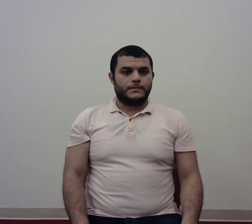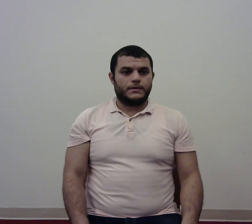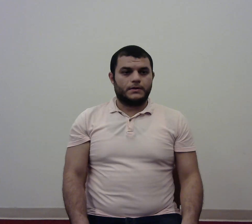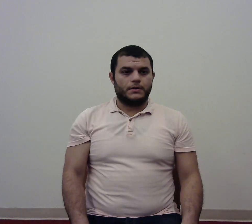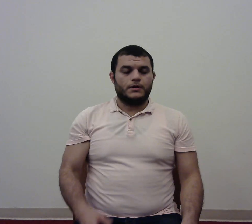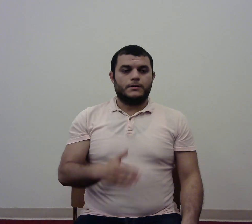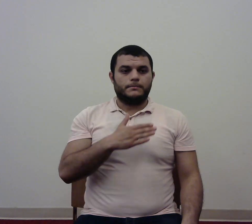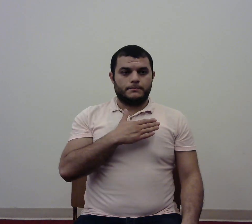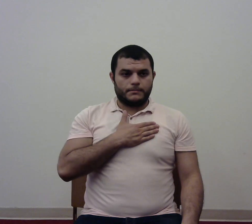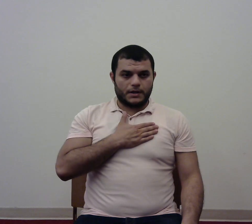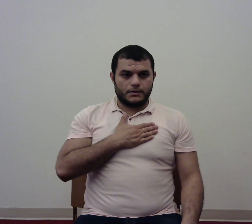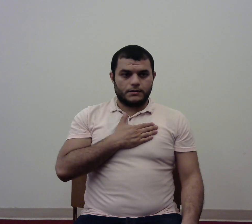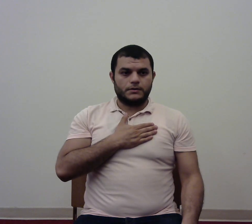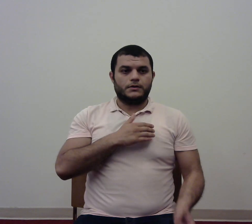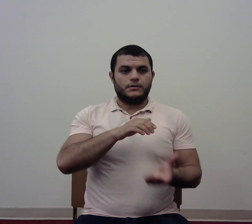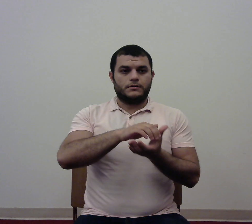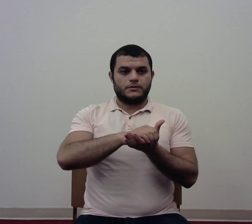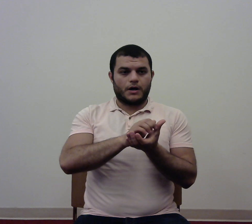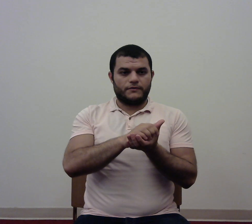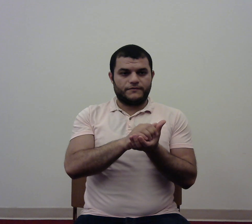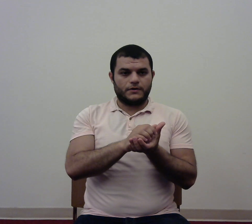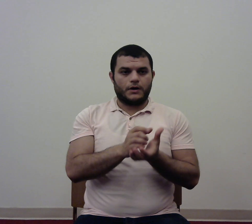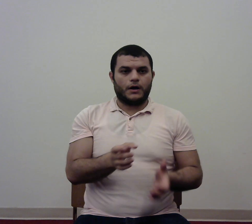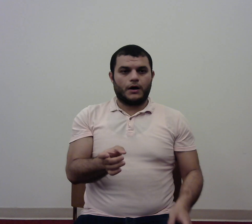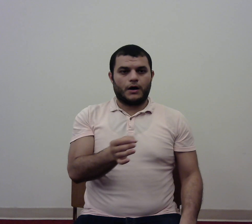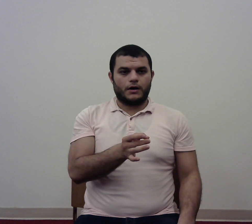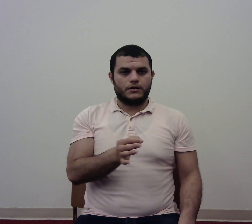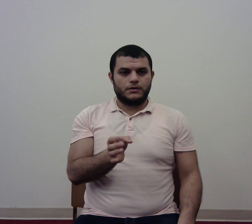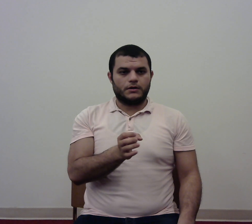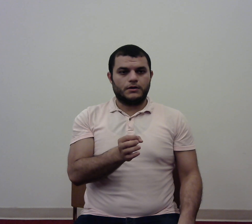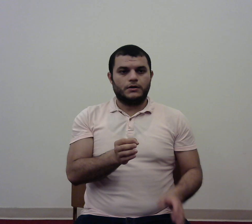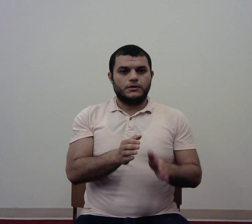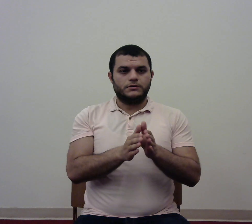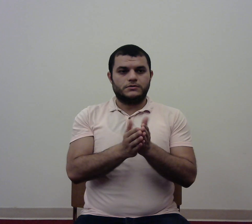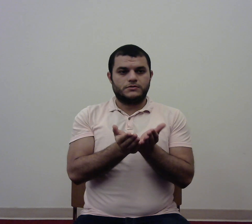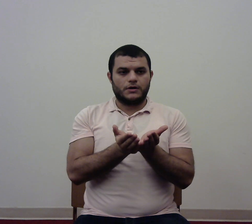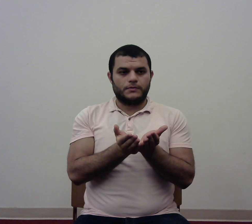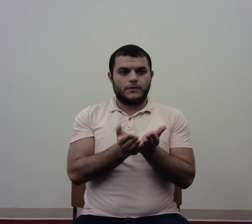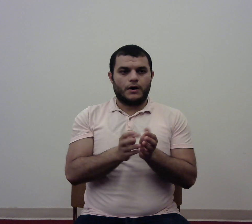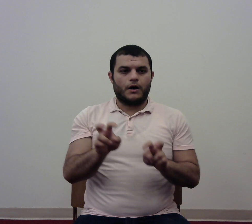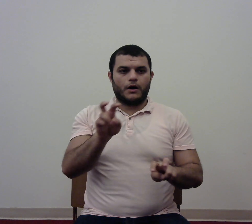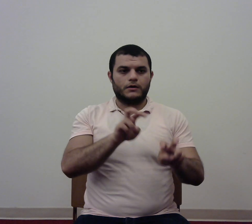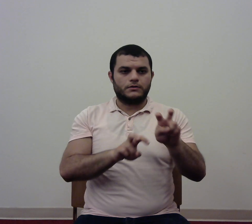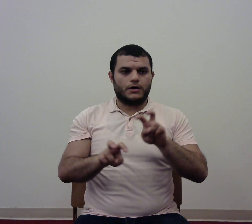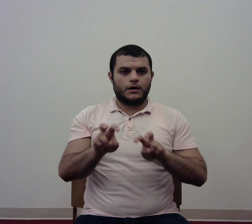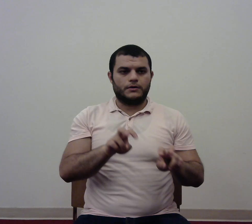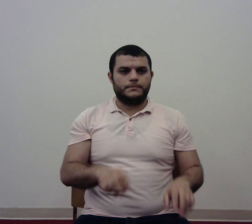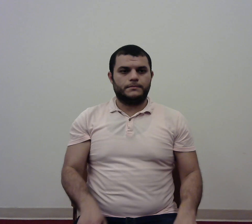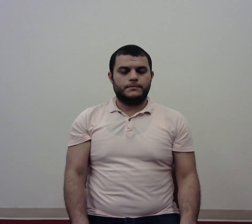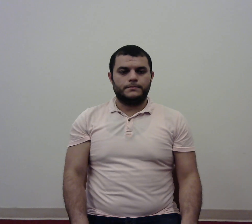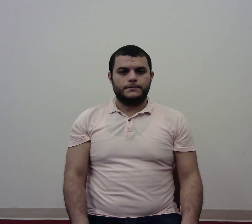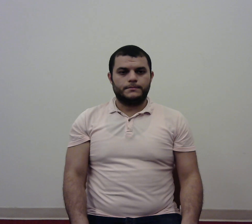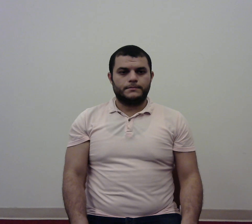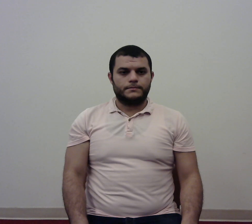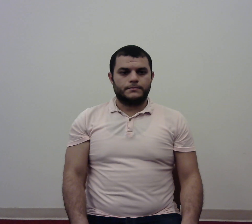Mən "Dəfinələr Adası" kitabını axtarıram